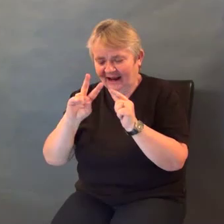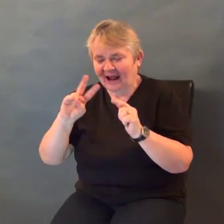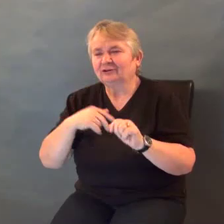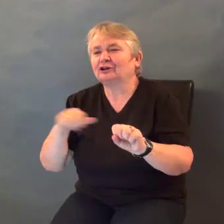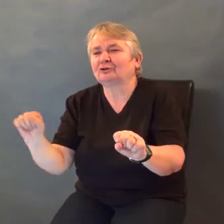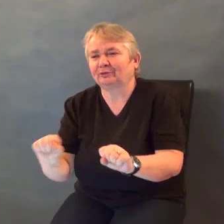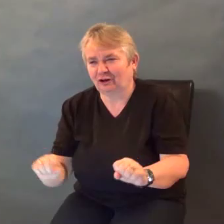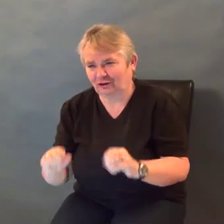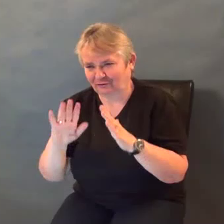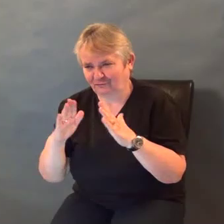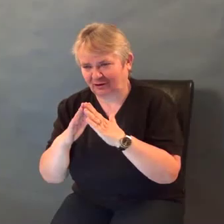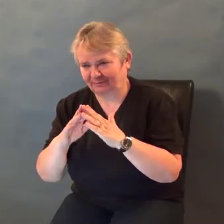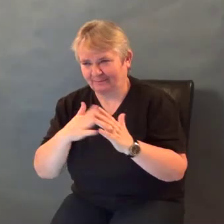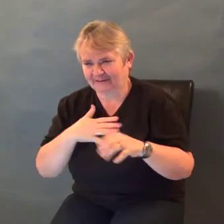A drugiego ja sprzątam w domu.